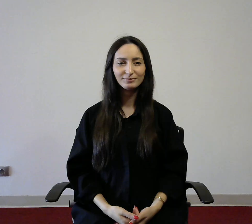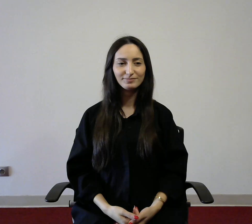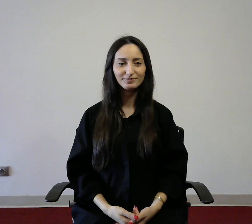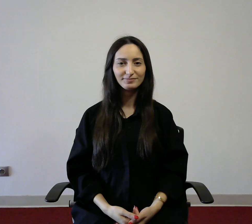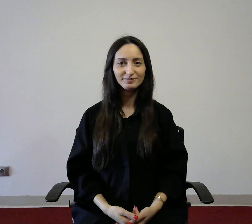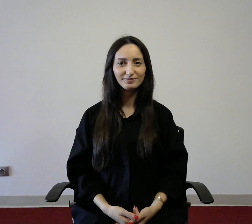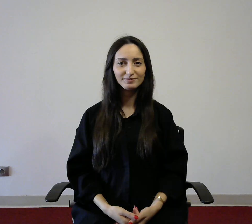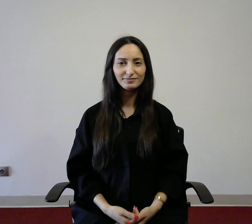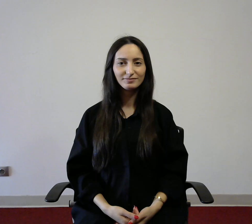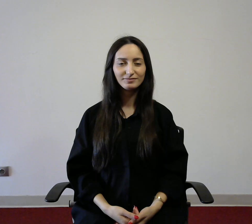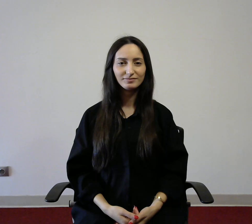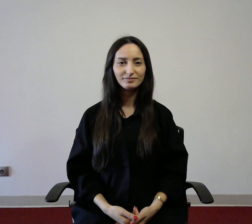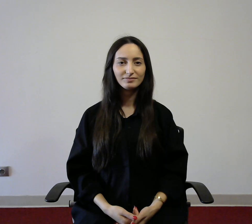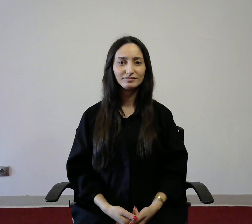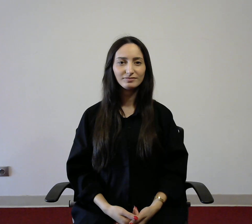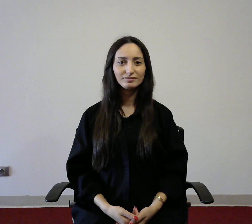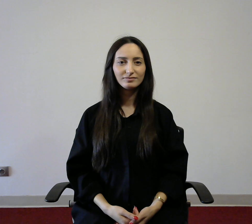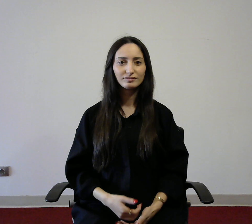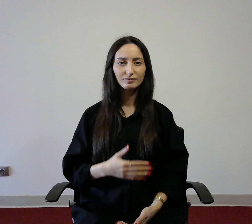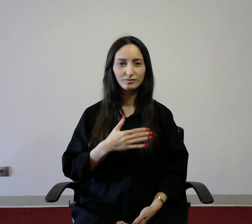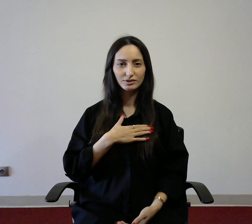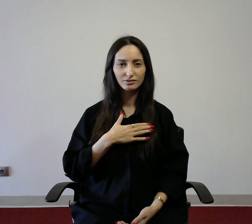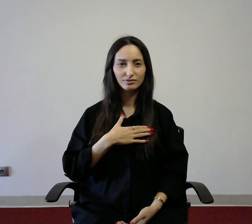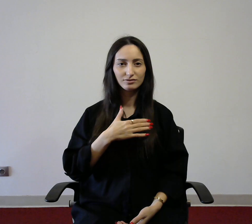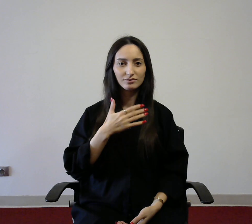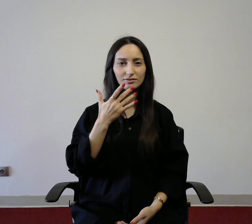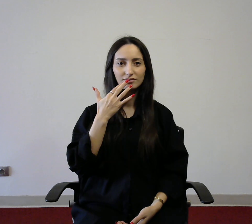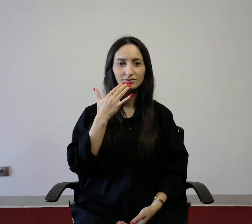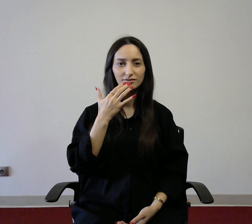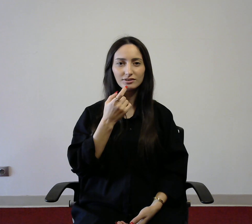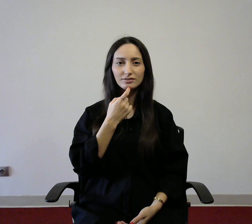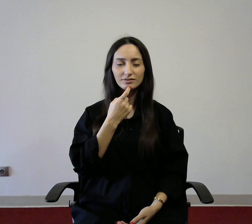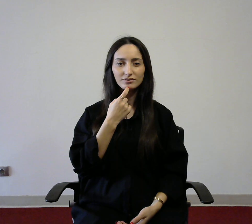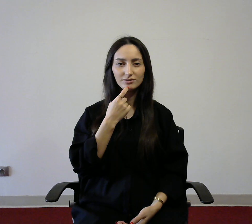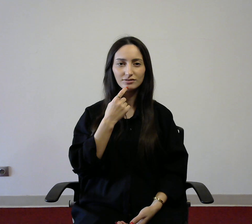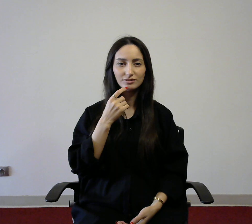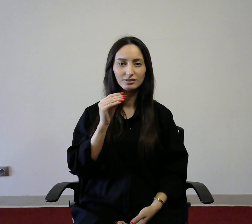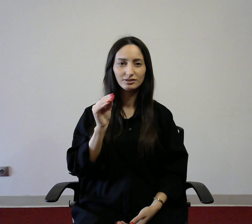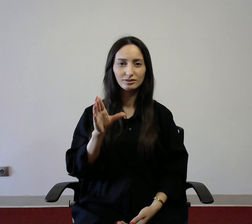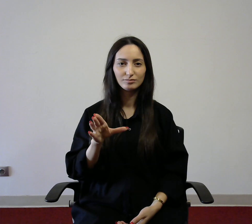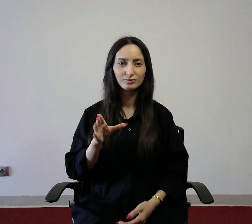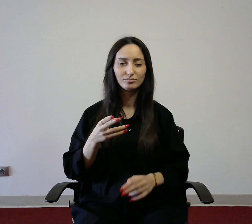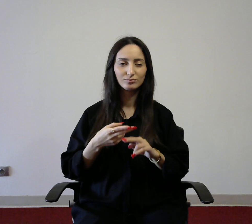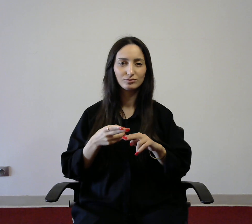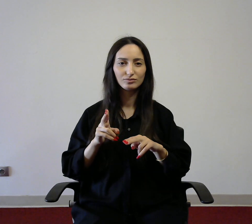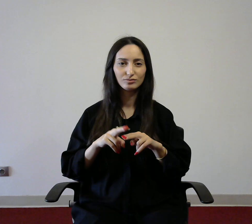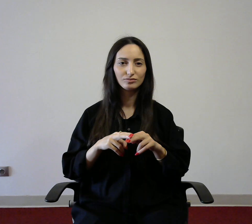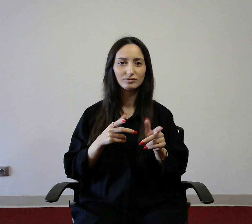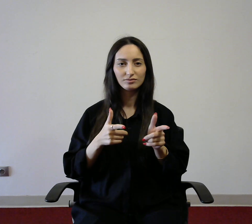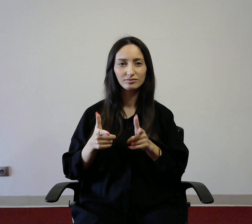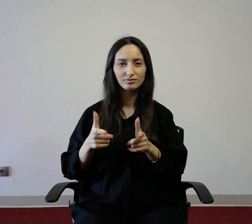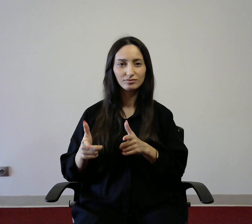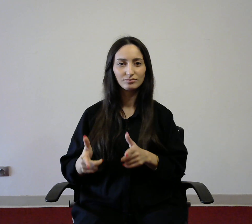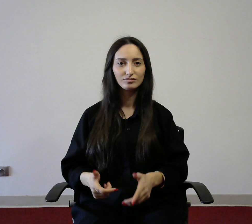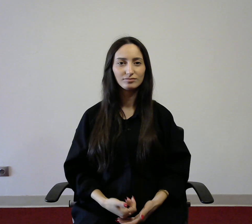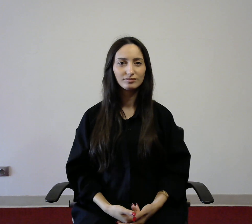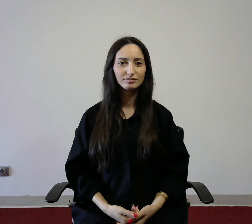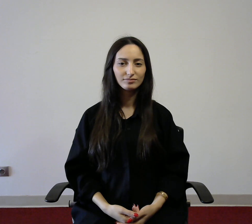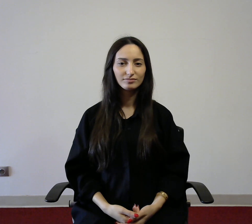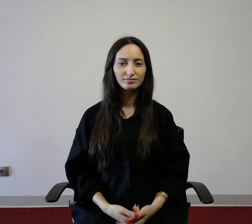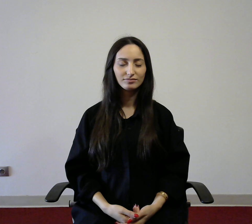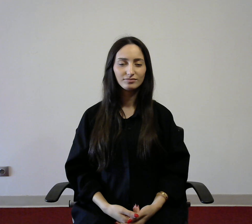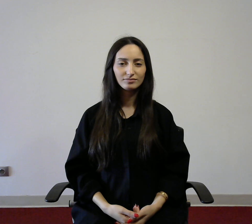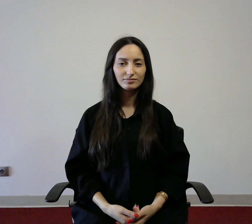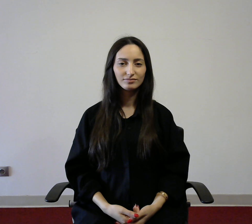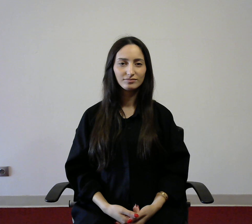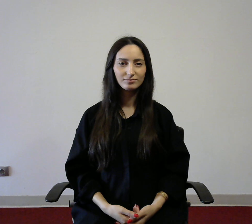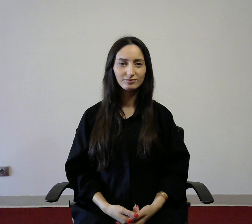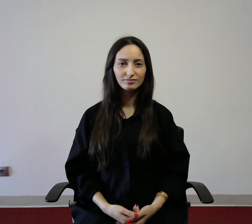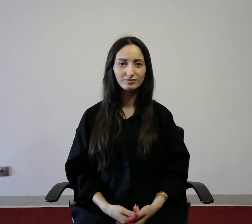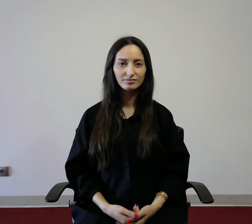Mən xarici dil diplom üçün hazırlaşıram